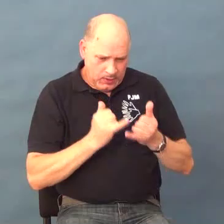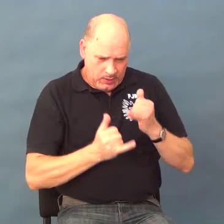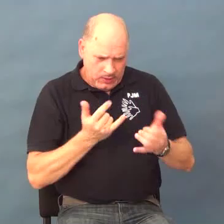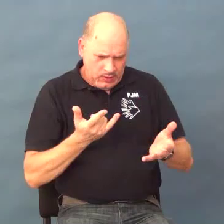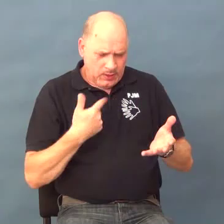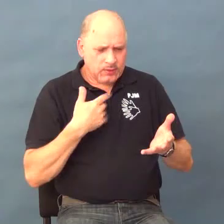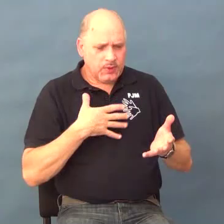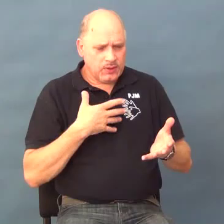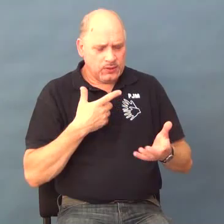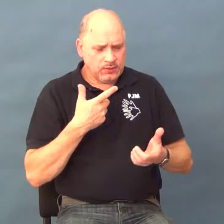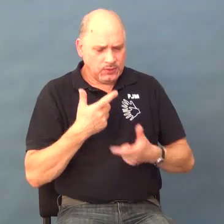Ja mam robotę.